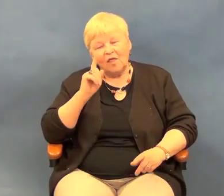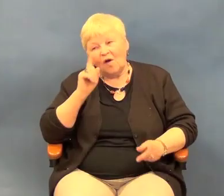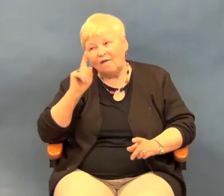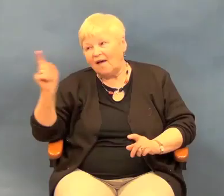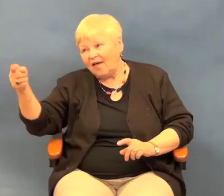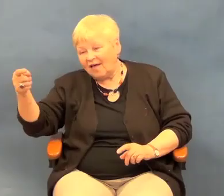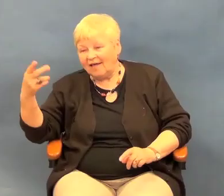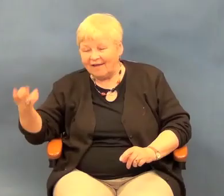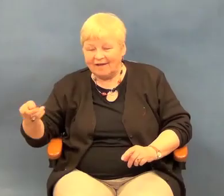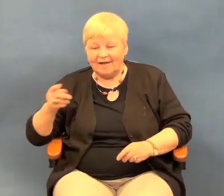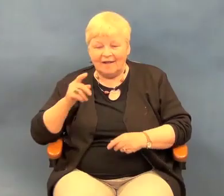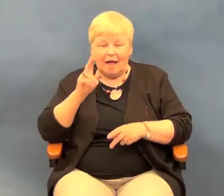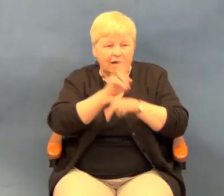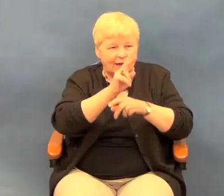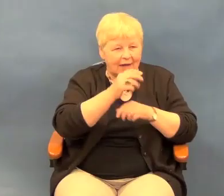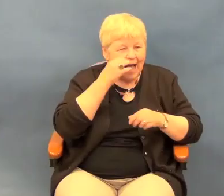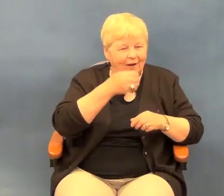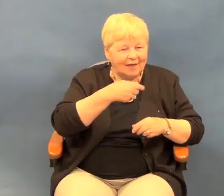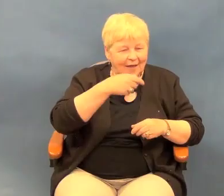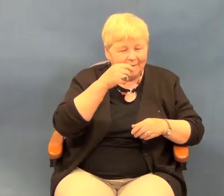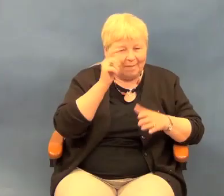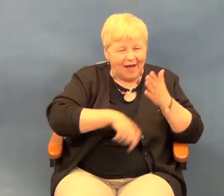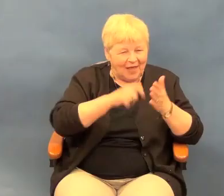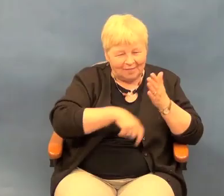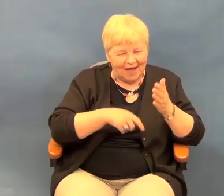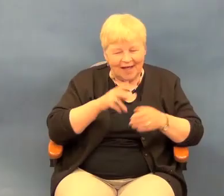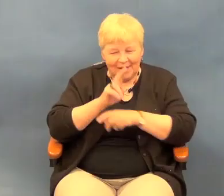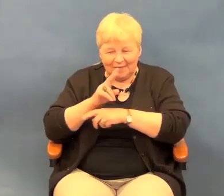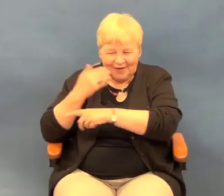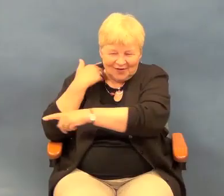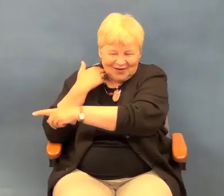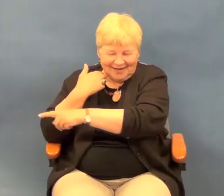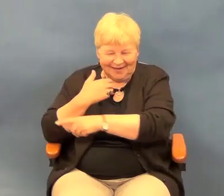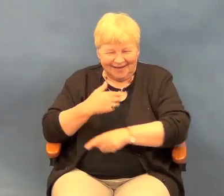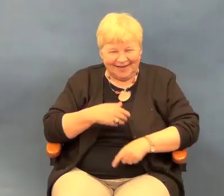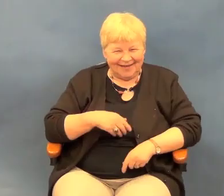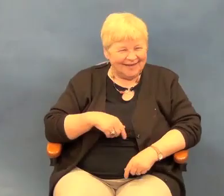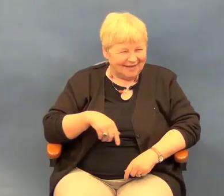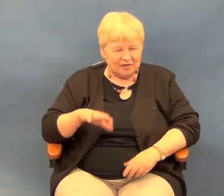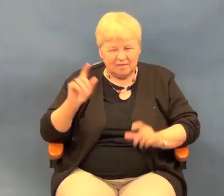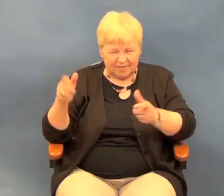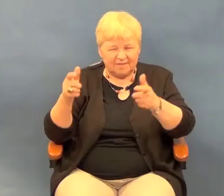Nie zauważają jak ktoś leży, ale zauważają (niezrozumiałe) i dają im mandaty, a pijakom nie dają.